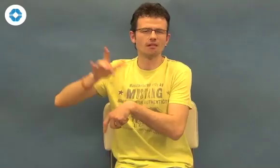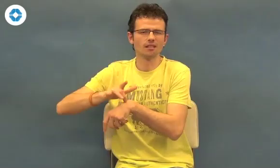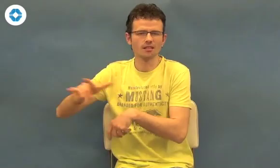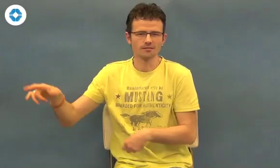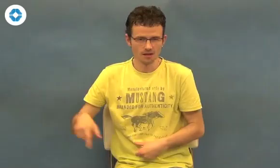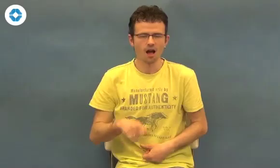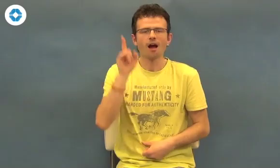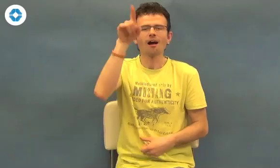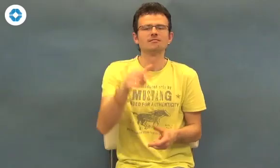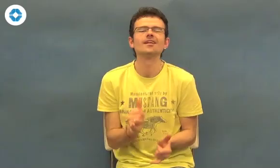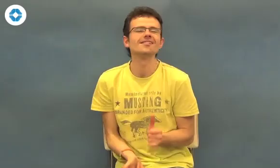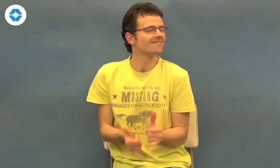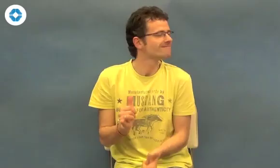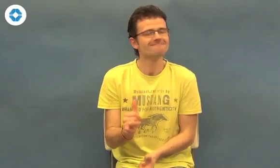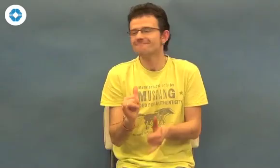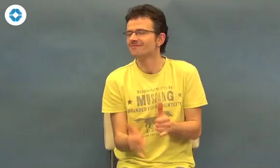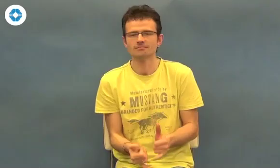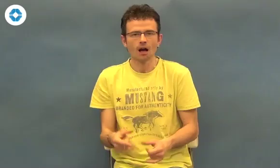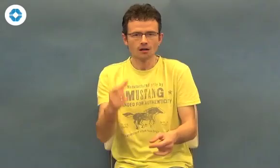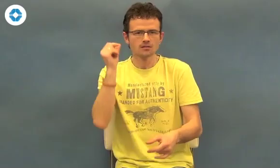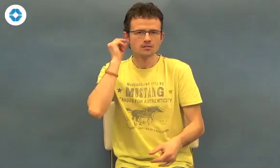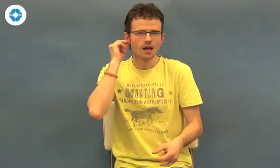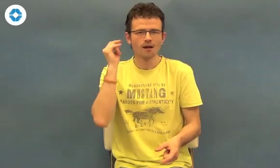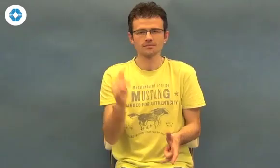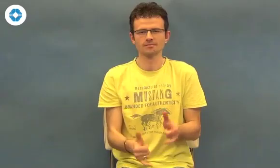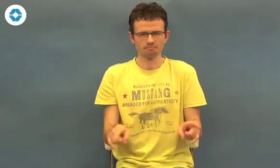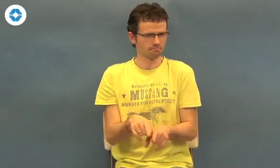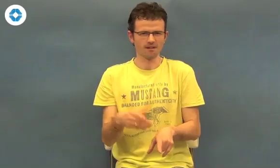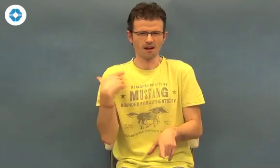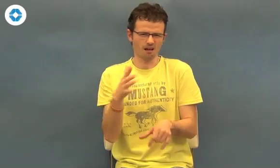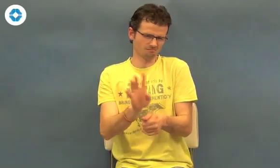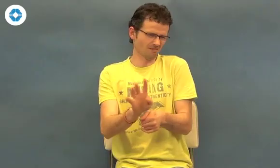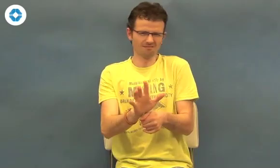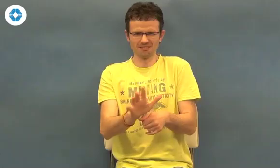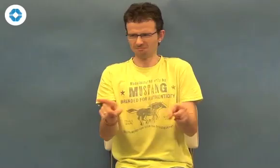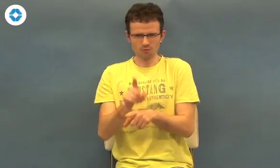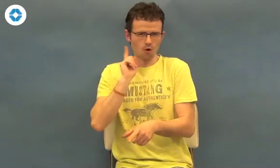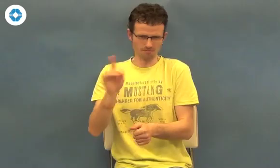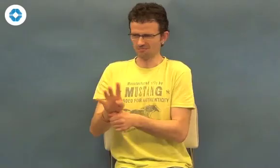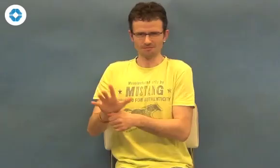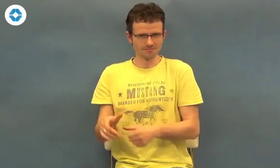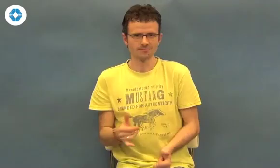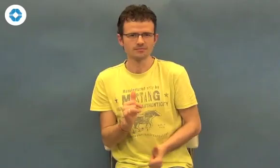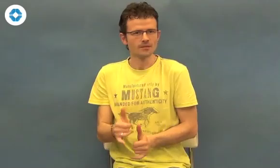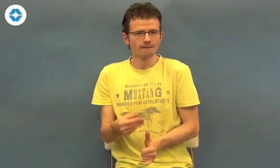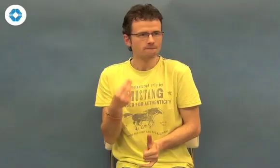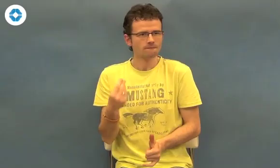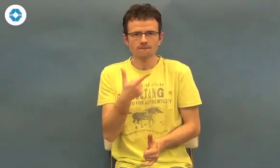Rowerzysta, jadąc, natknął się na dziewczynę w takim samym wieku, czternastu lub piętnastu lat, którą był zafascynowany.